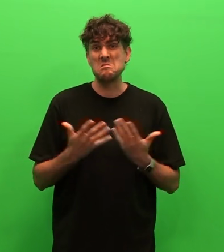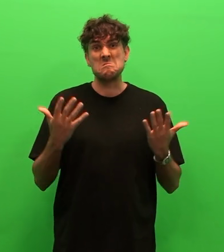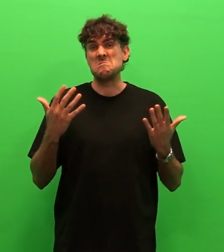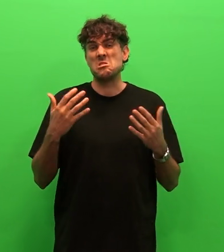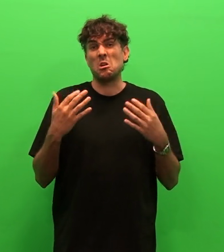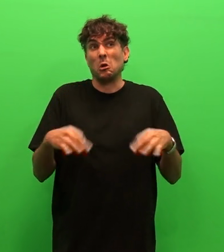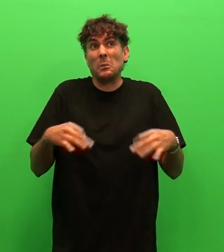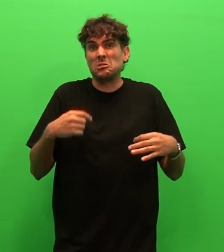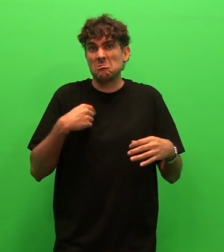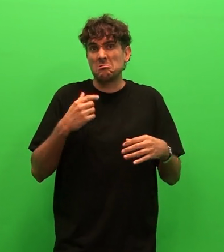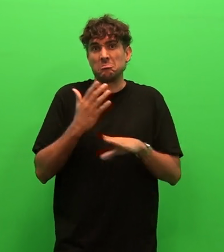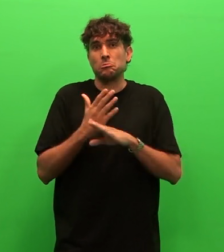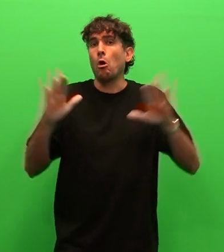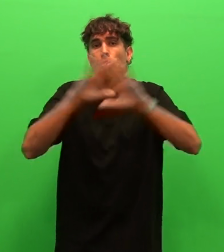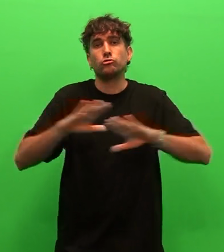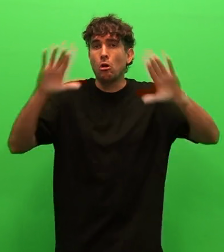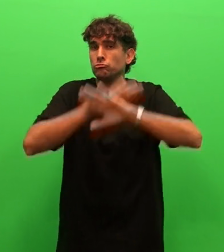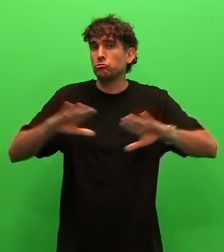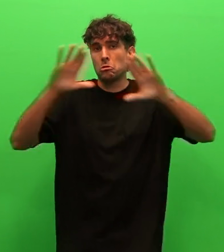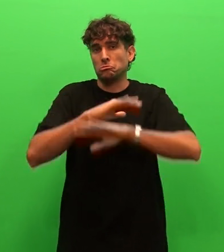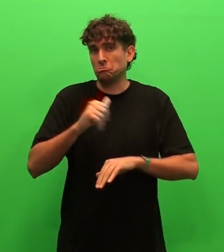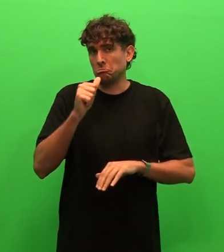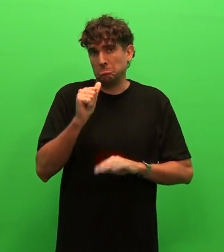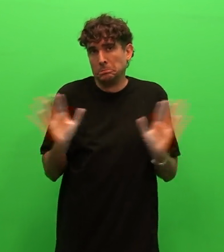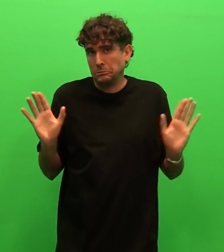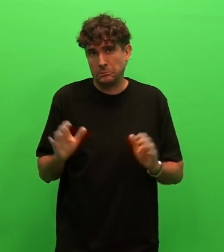No ho sé, normalment sempre bec a les nits, i prou.